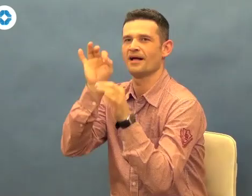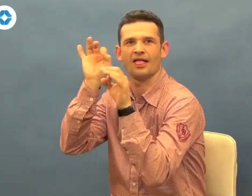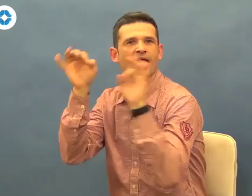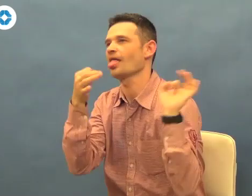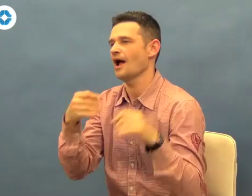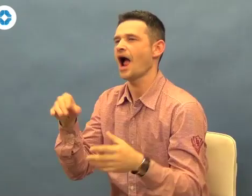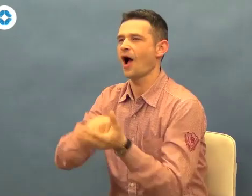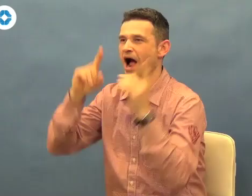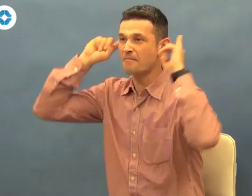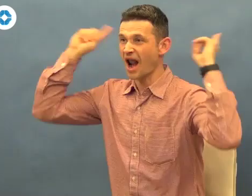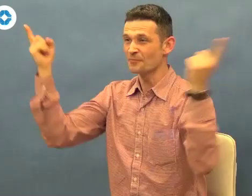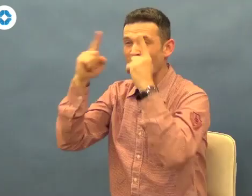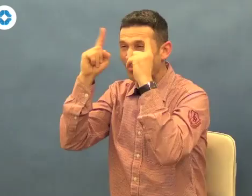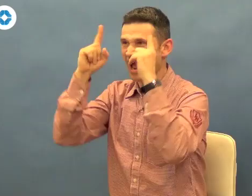Miał duży kapelusz.